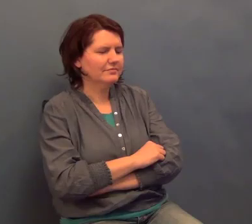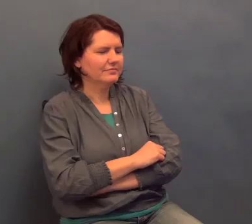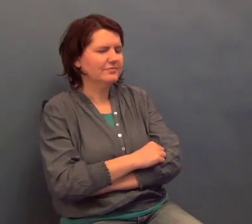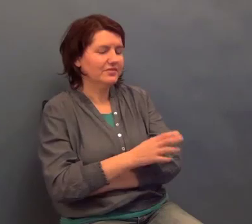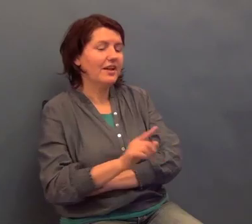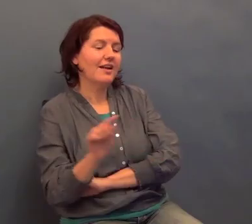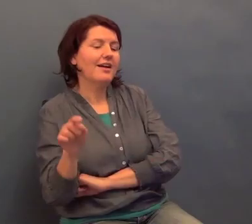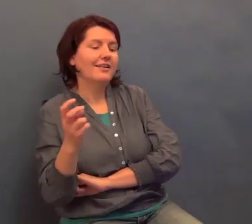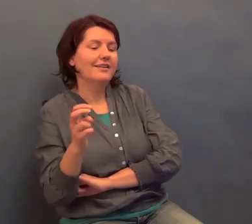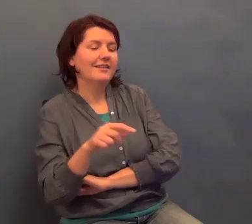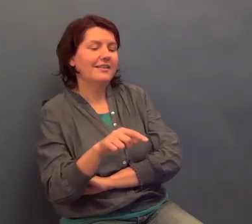A dalej? Ciekawe, co dalej?